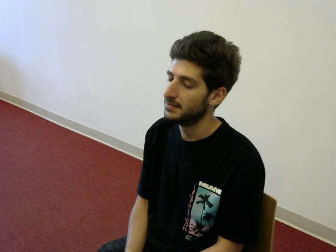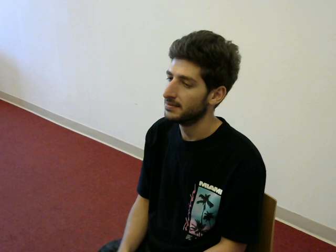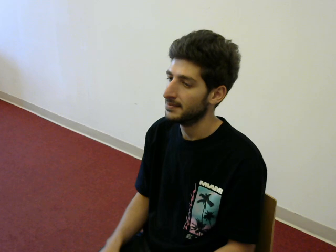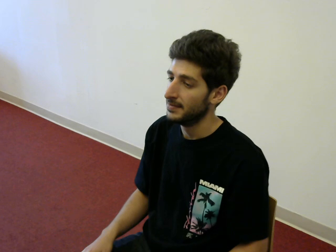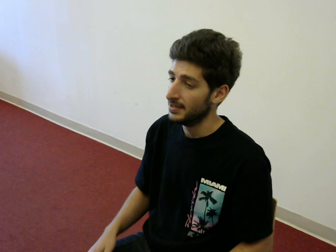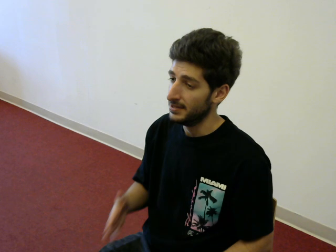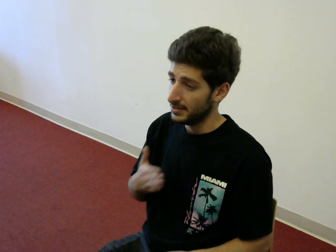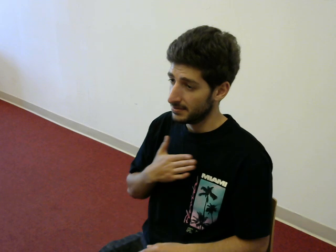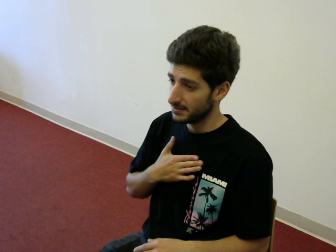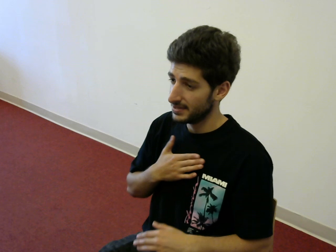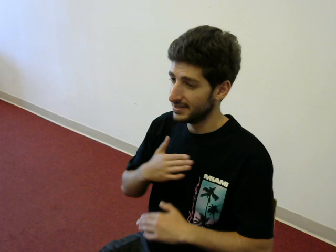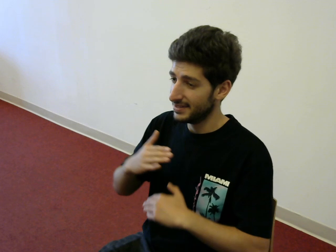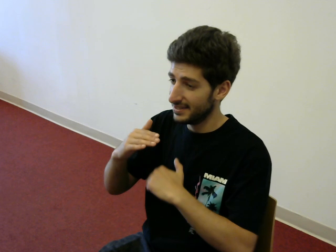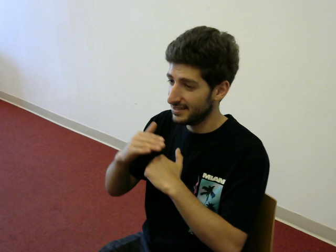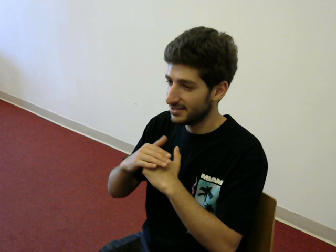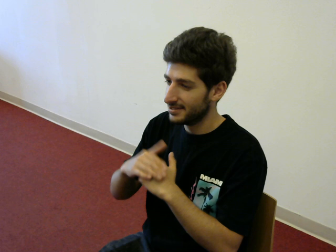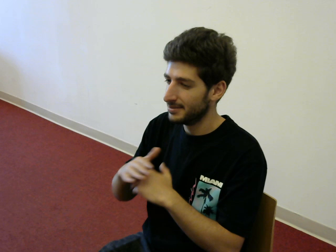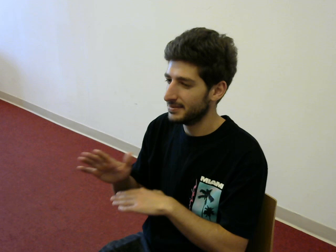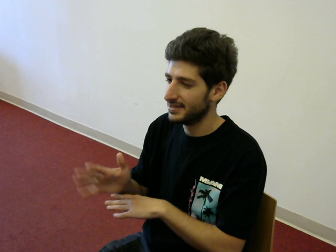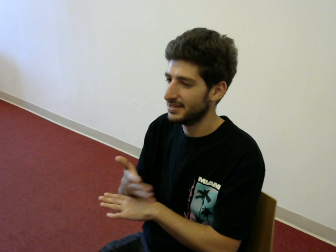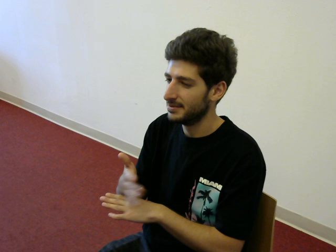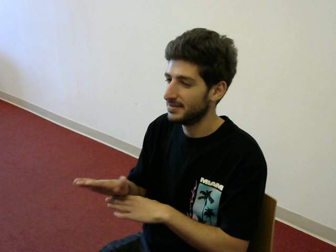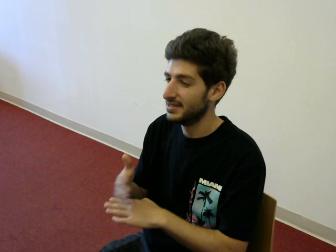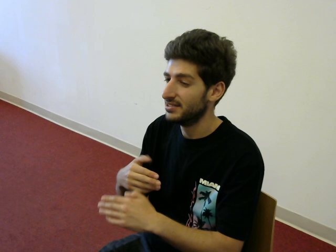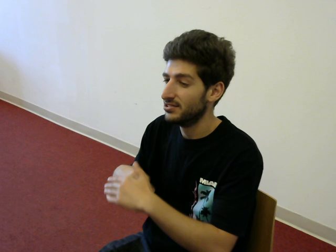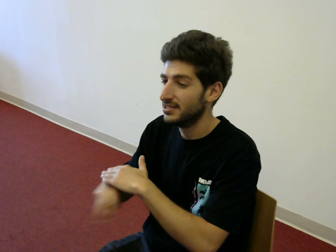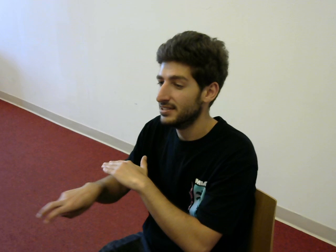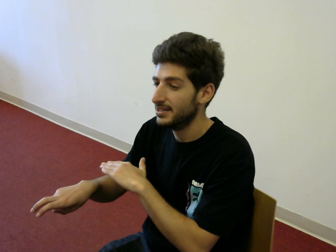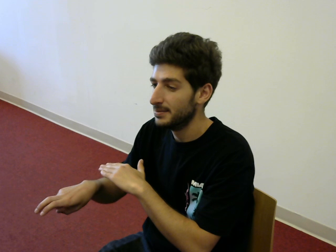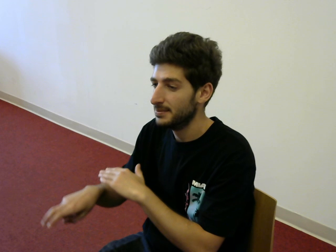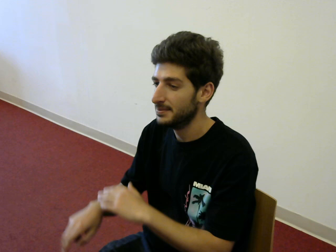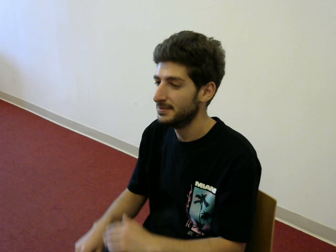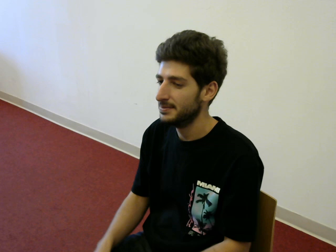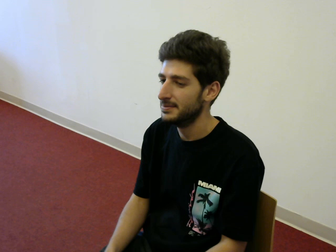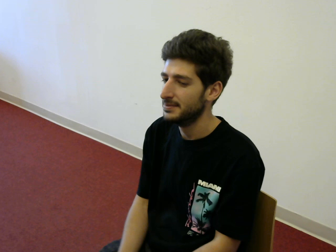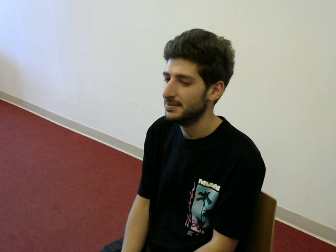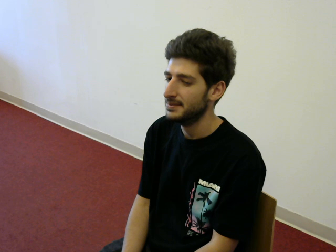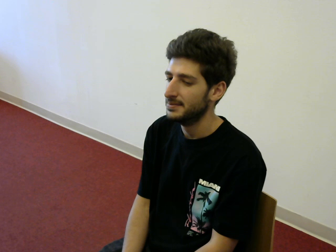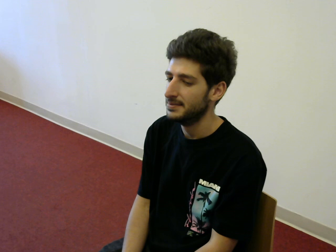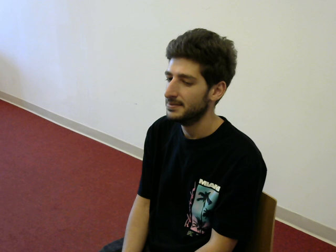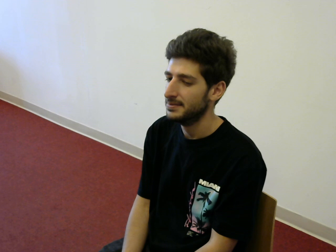Mən axşamlar gəzməyə çıxıram